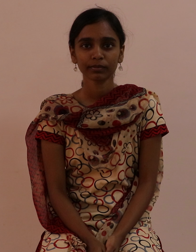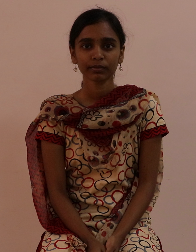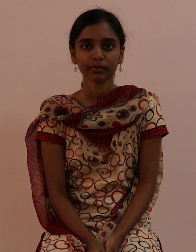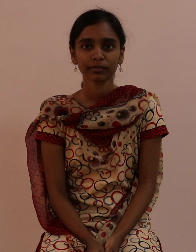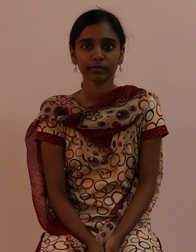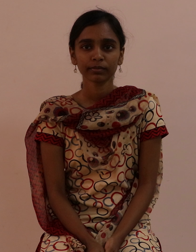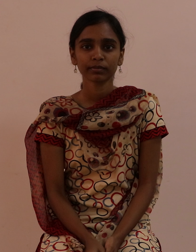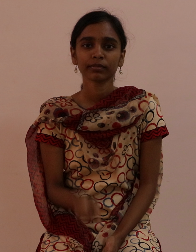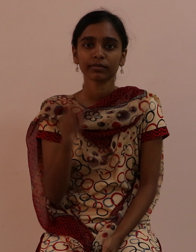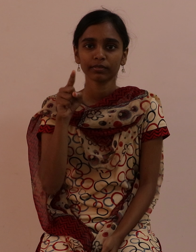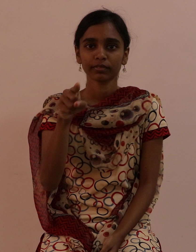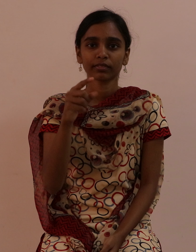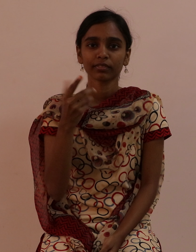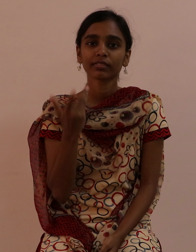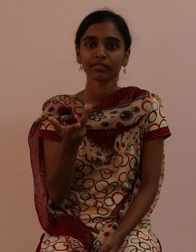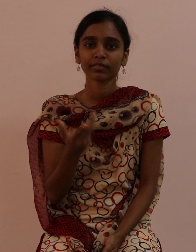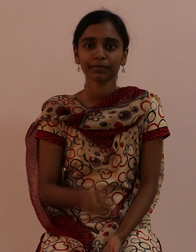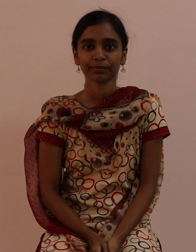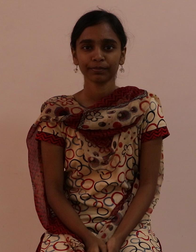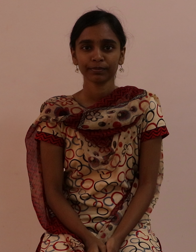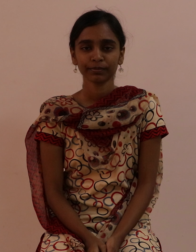what you want